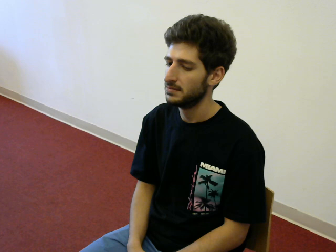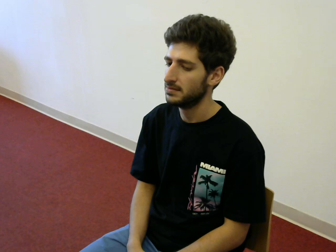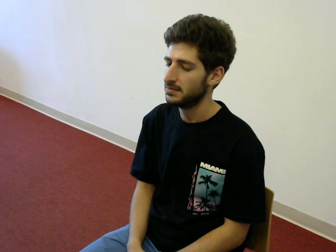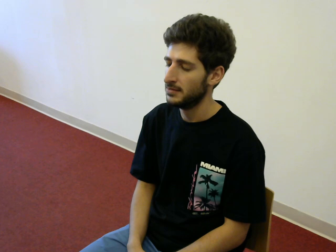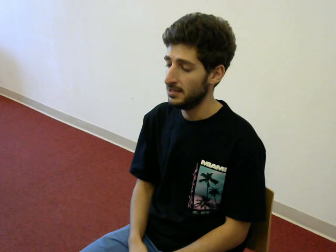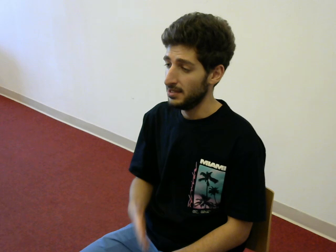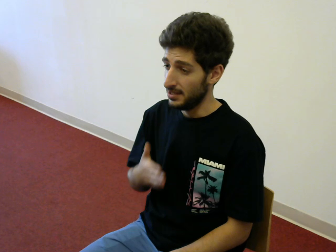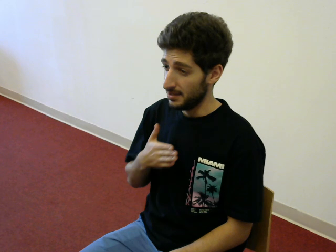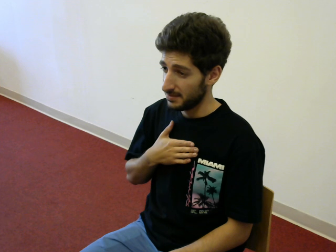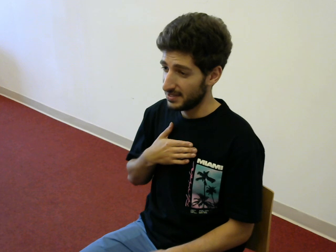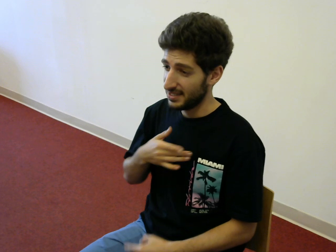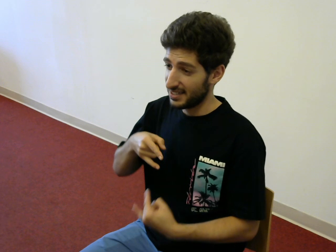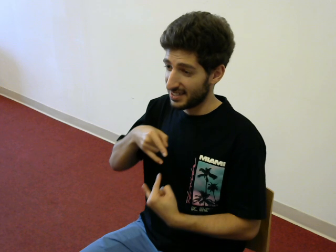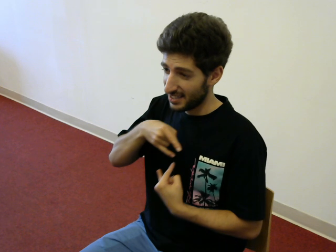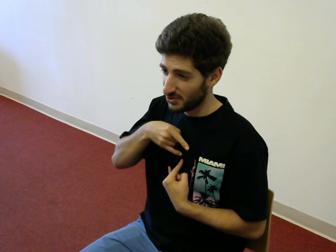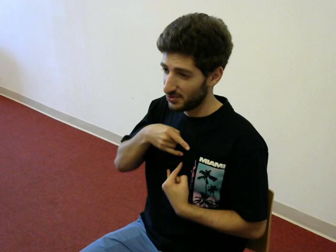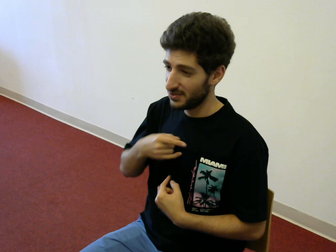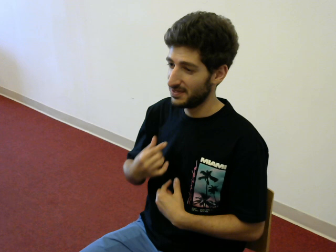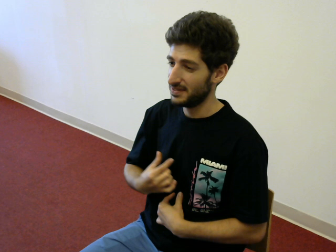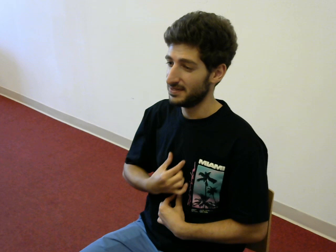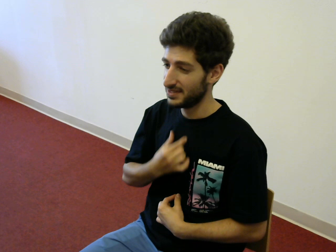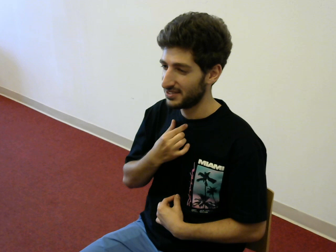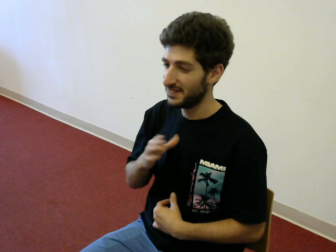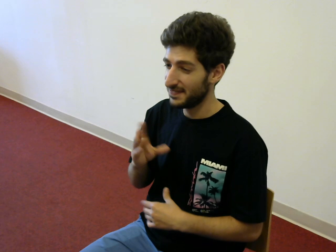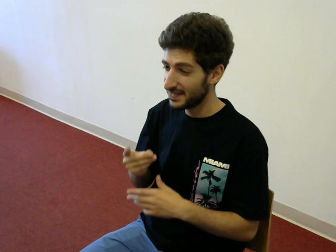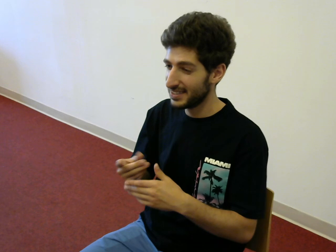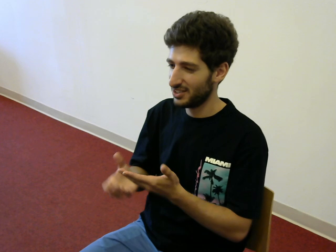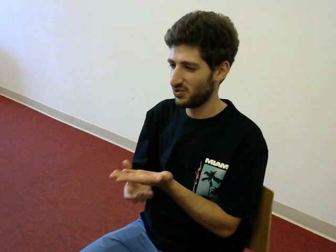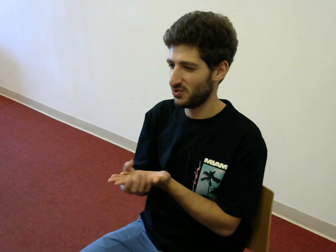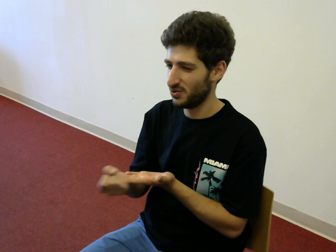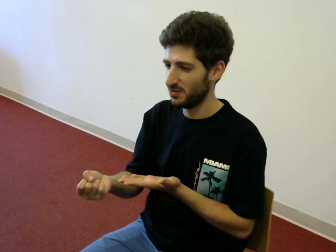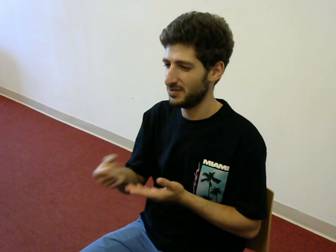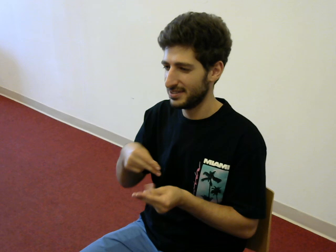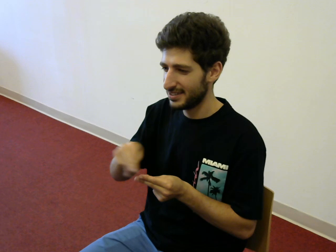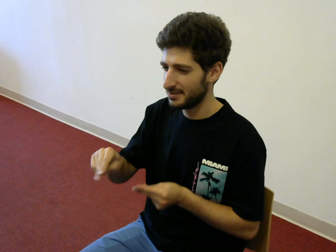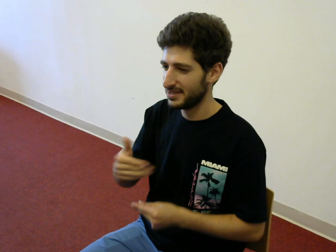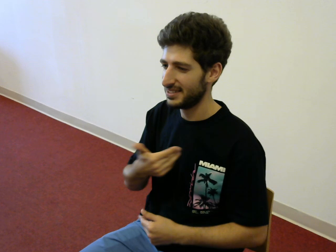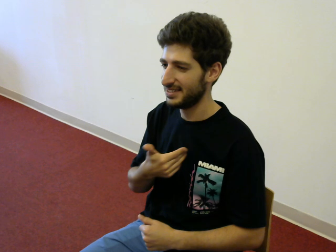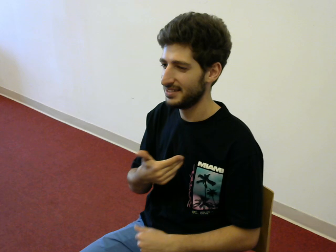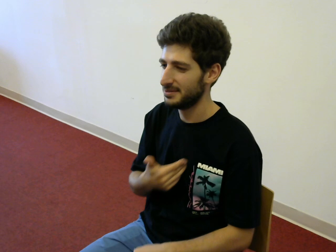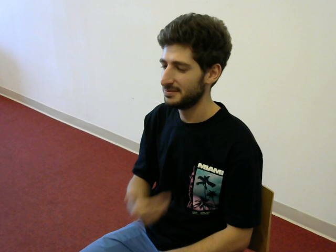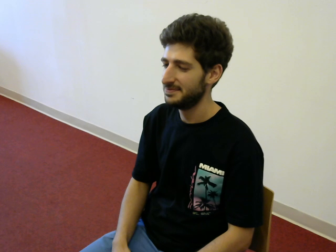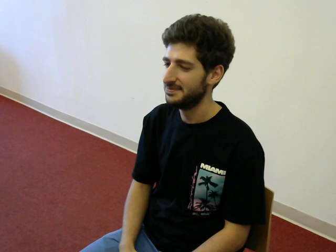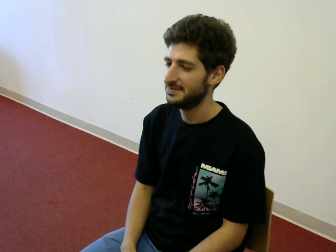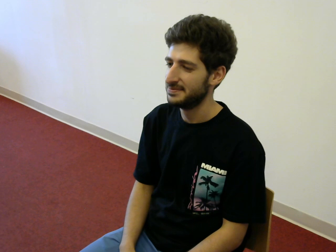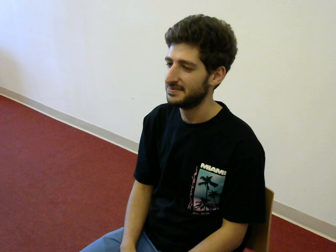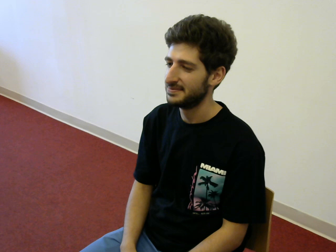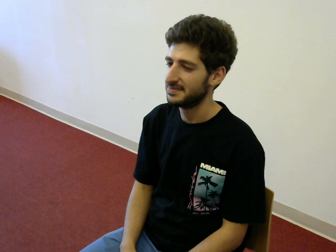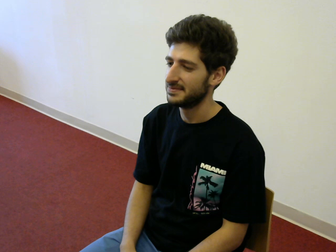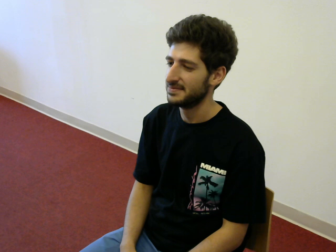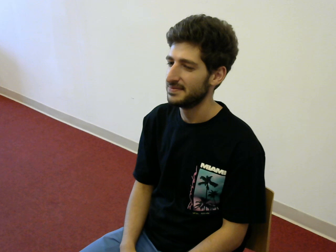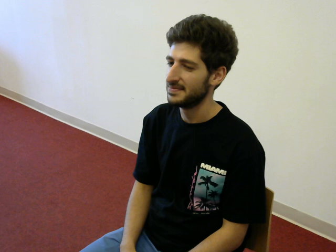Mən kostyum, qalstuk və ayaqqabı almaq istəyirəm